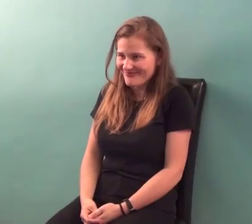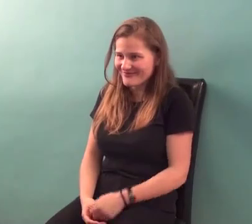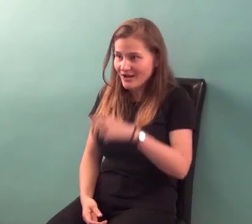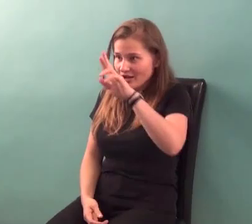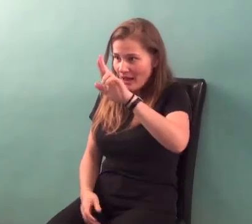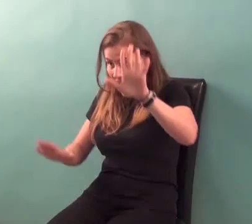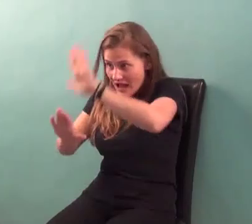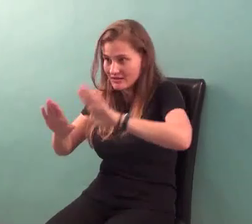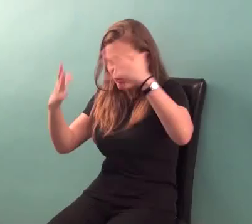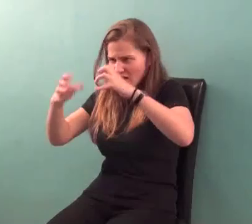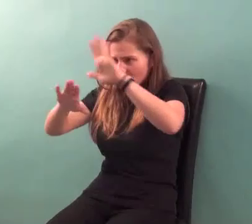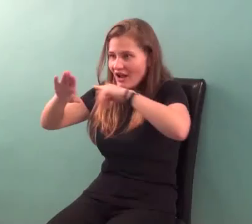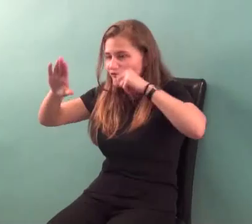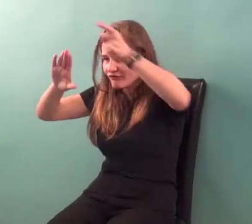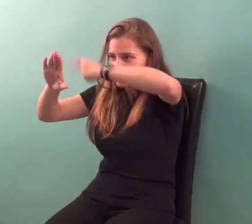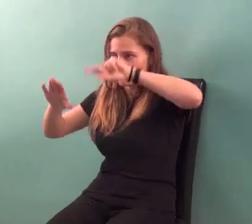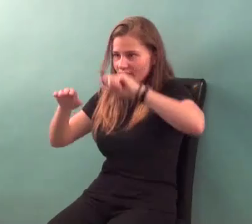Czerwone koło na ciemnym, niebieskim tle.